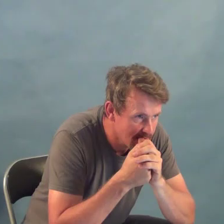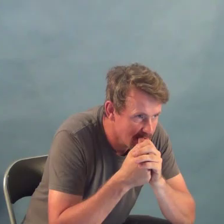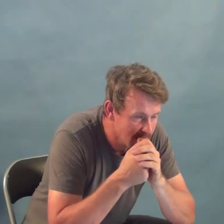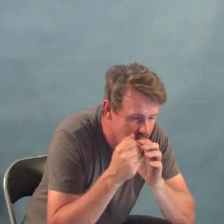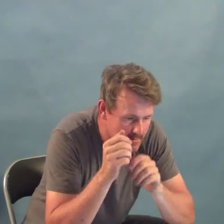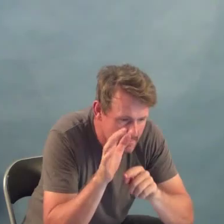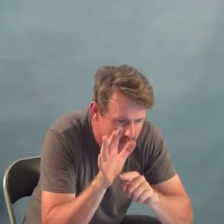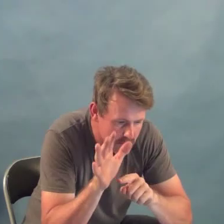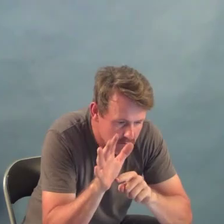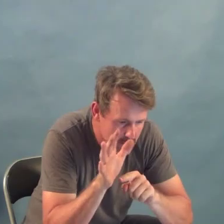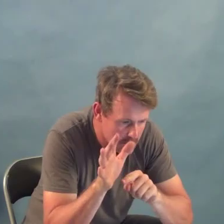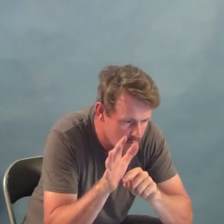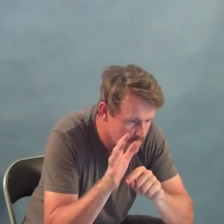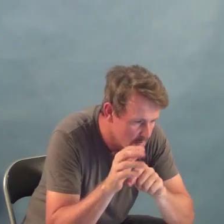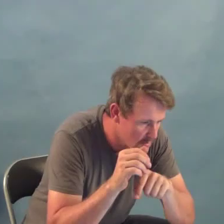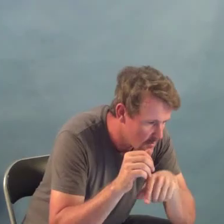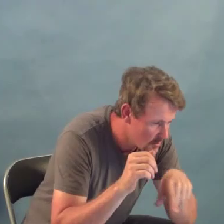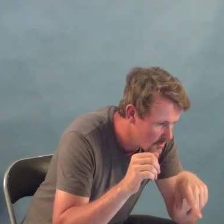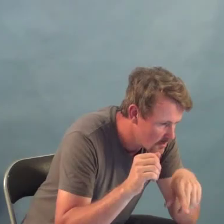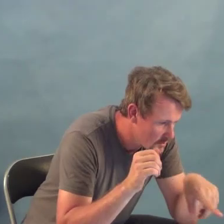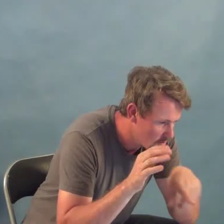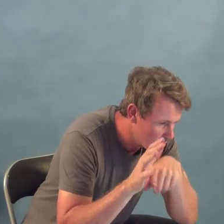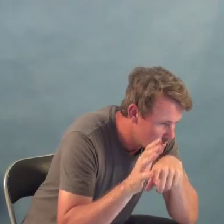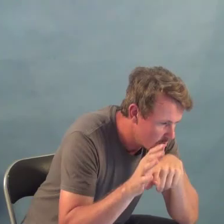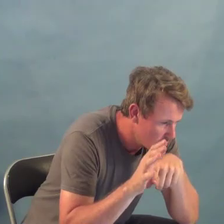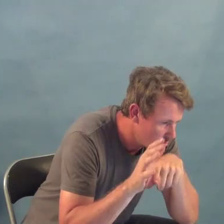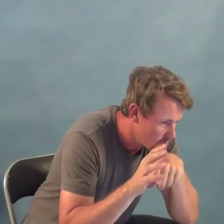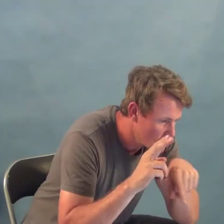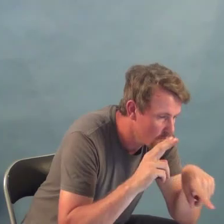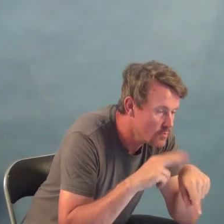Może piętnastego, piętnastego o jakiej godzinie?